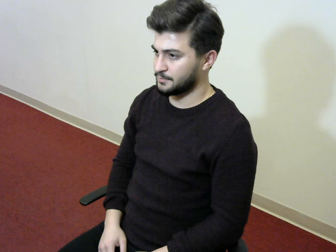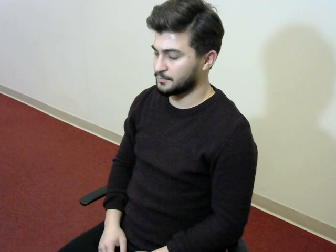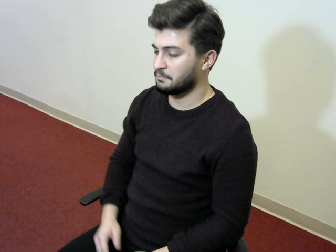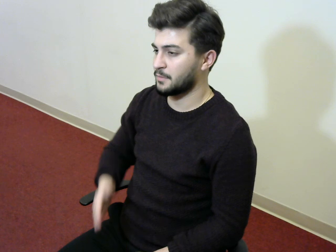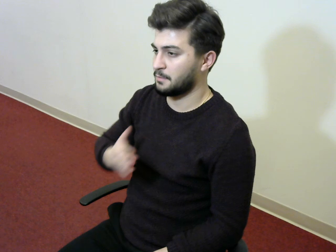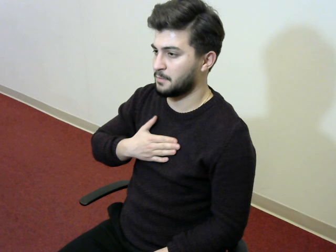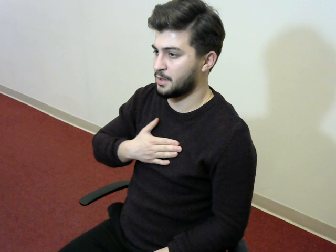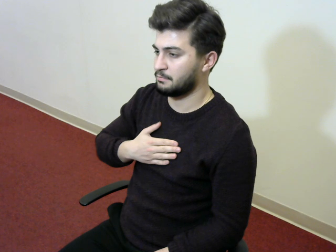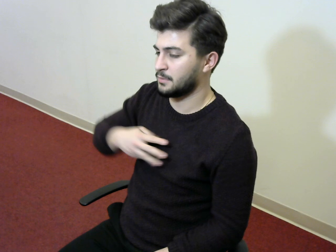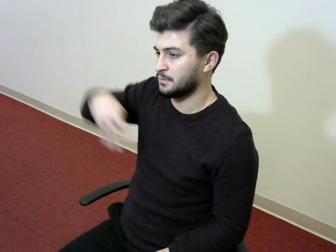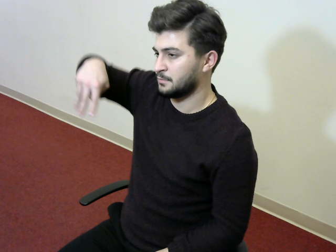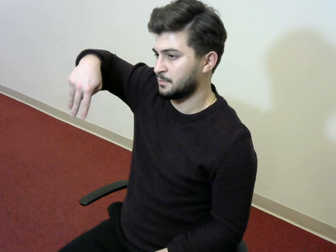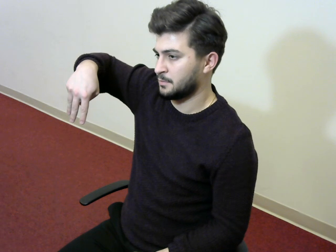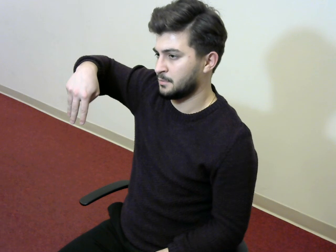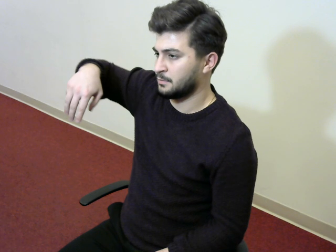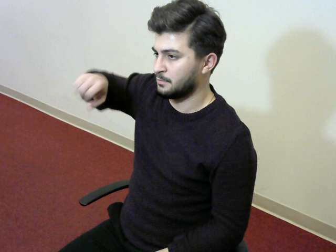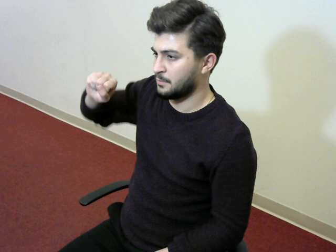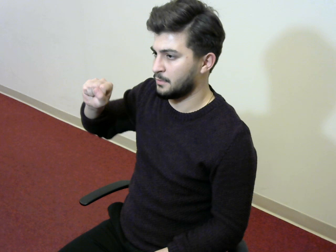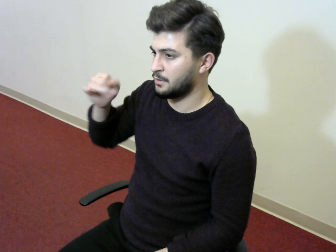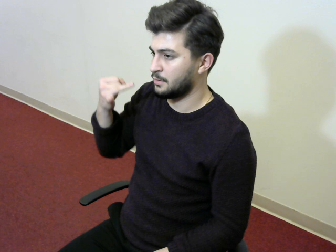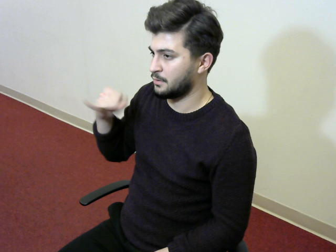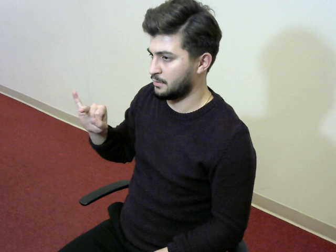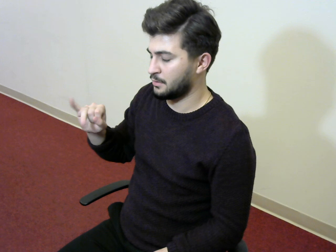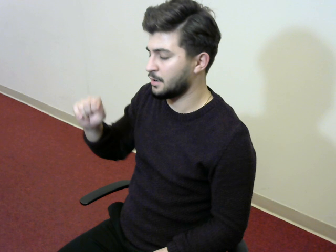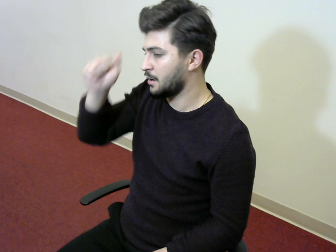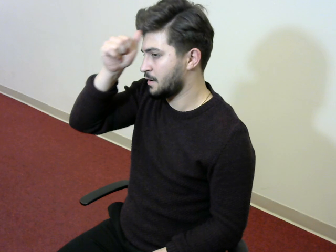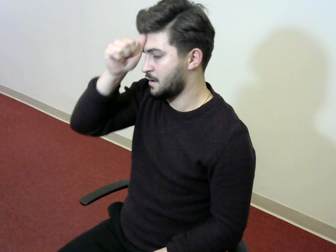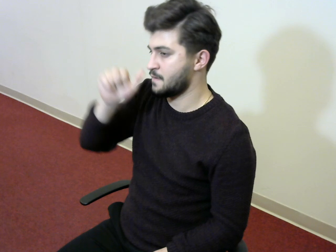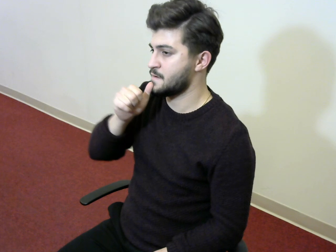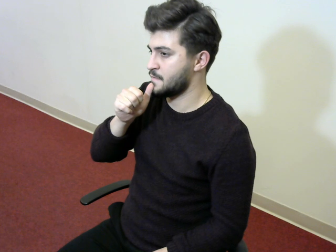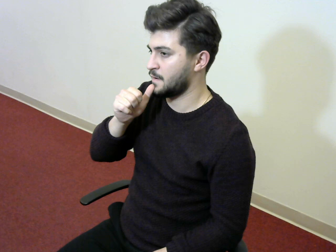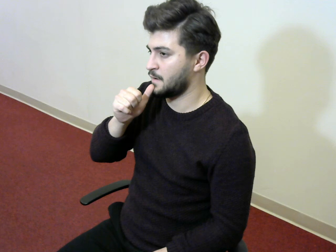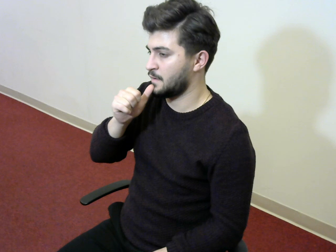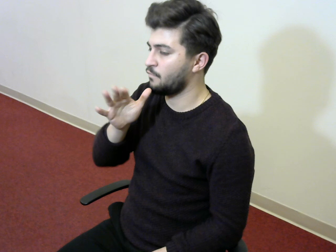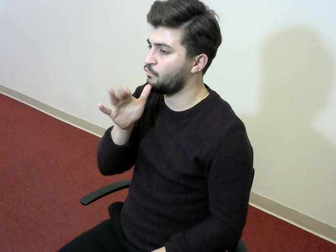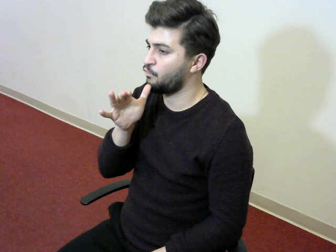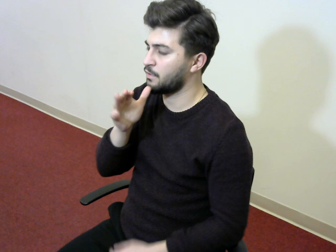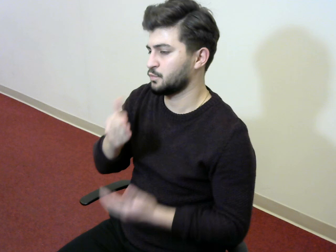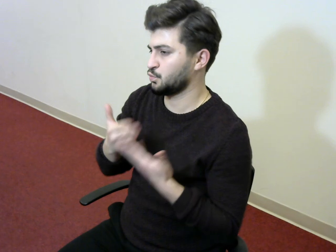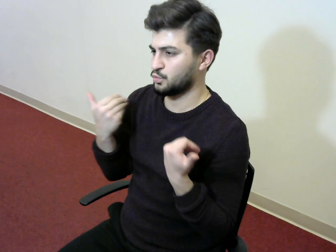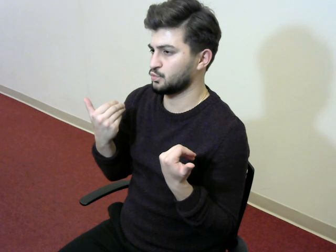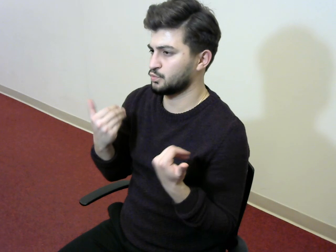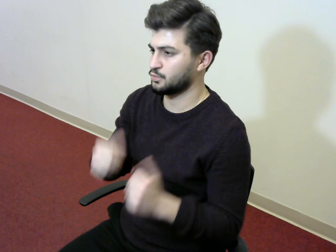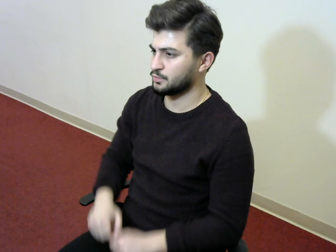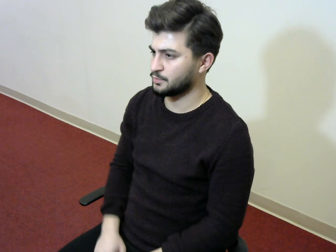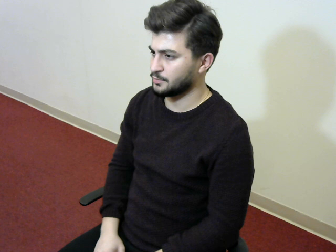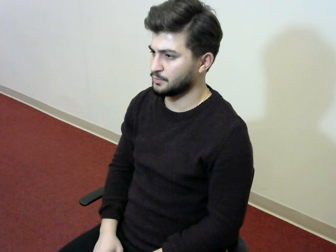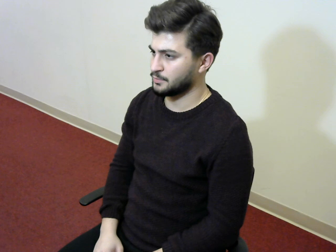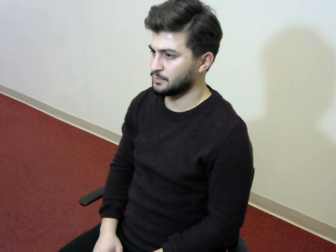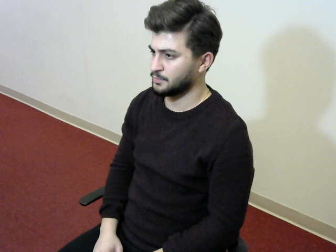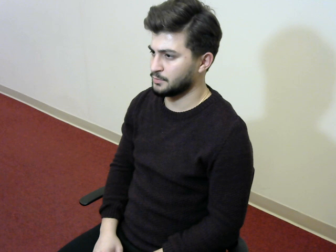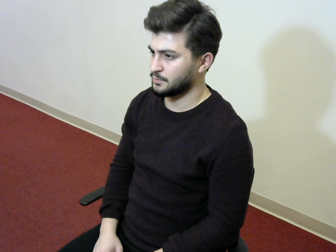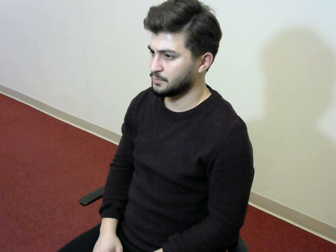Mənim may ayında vaxtım yoxdur